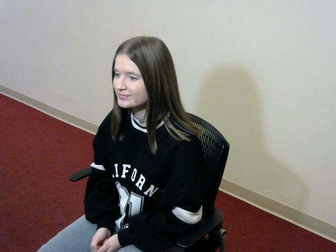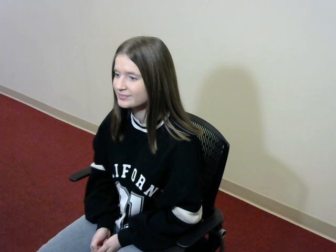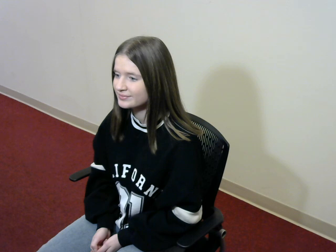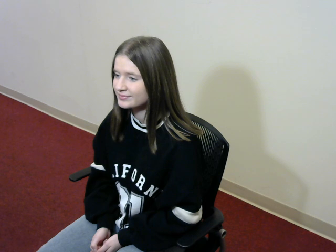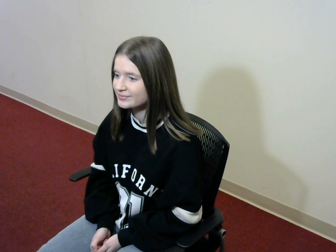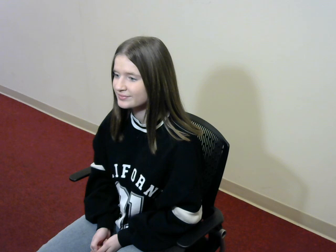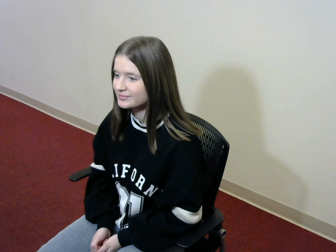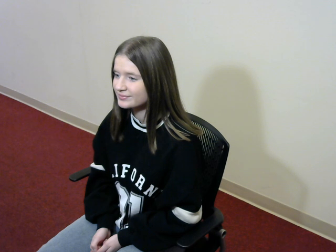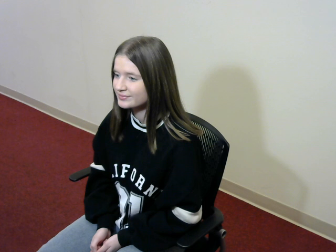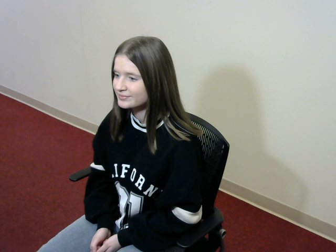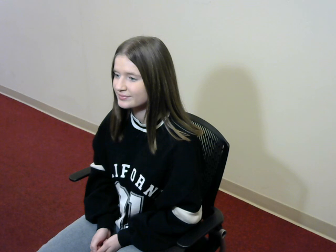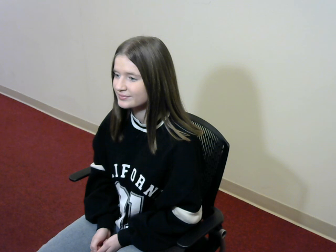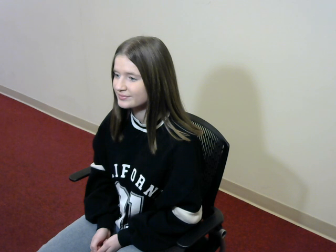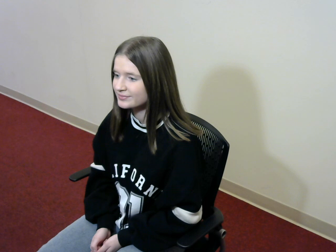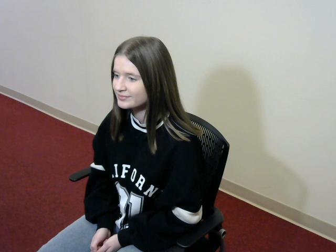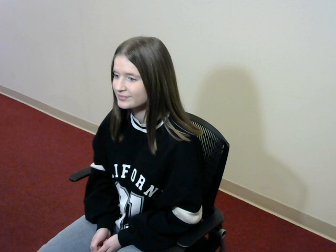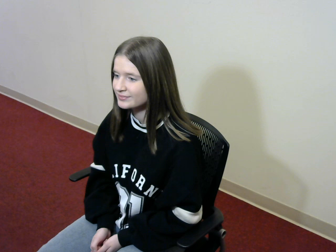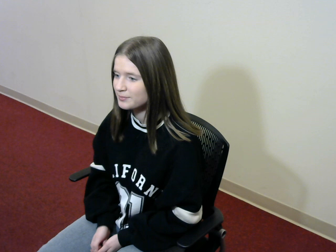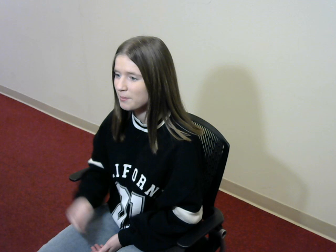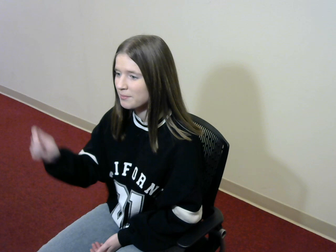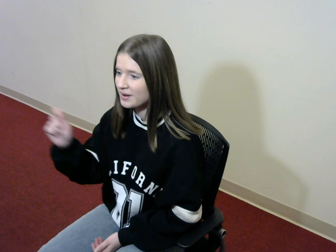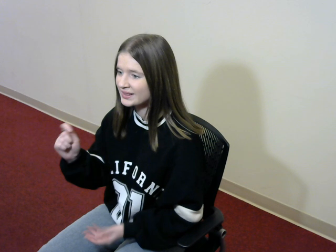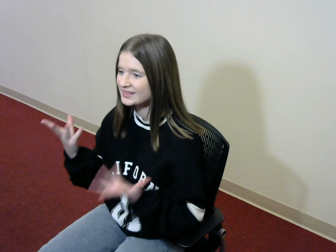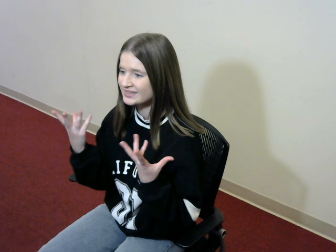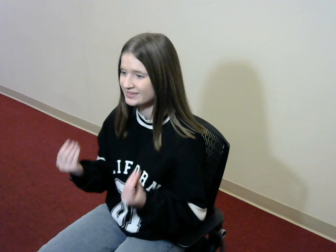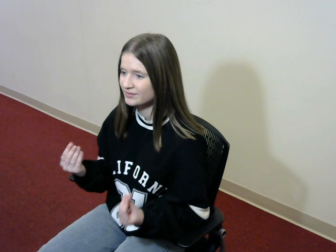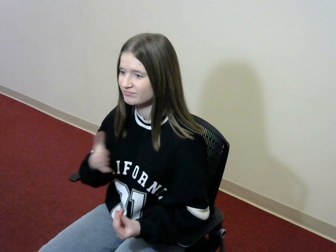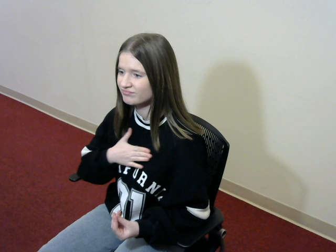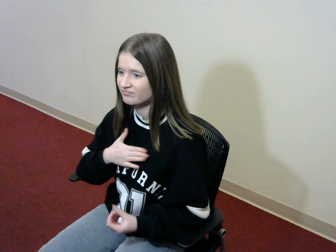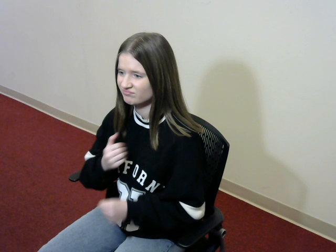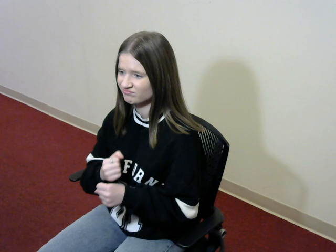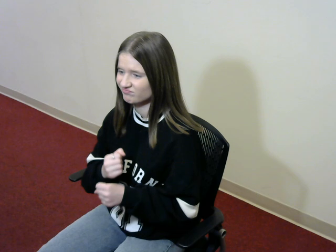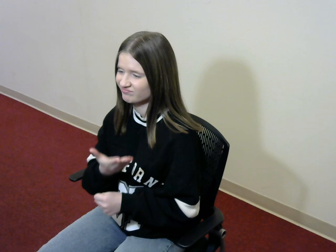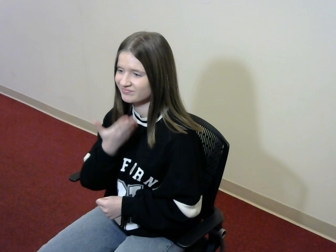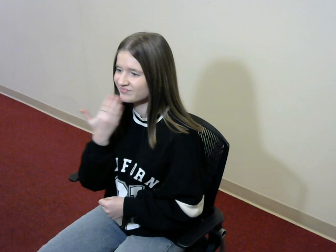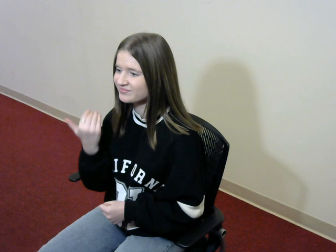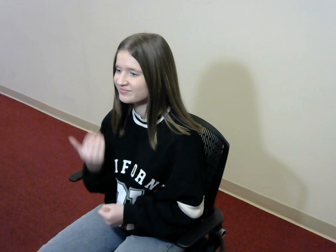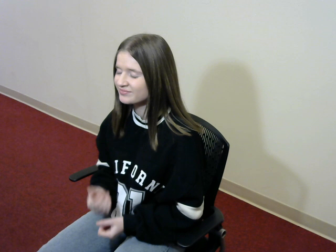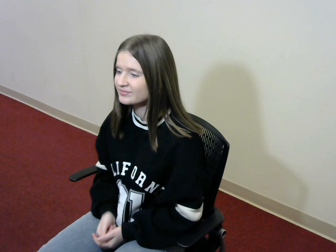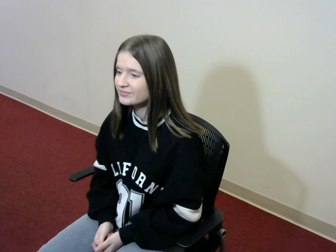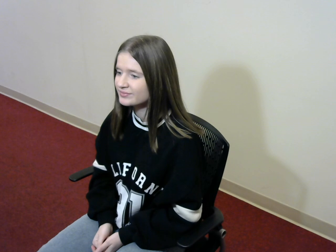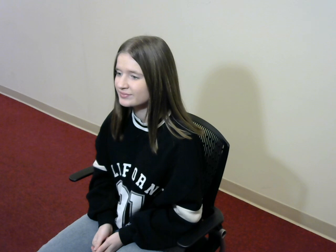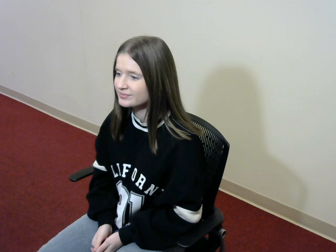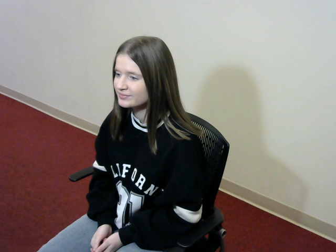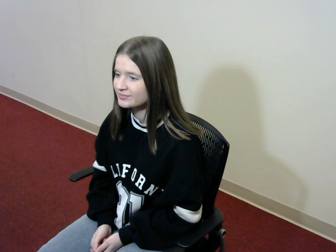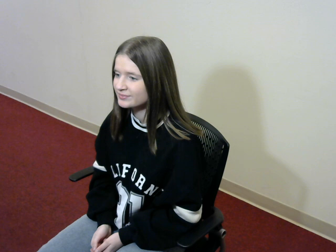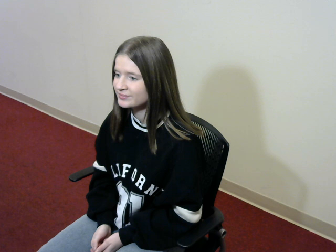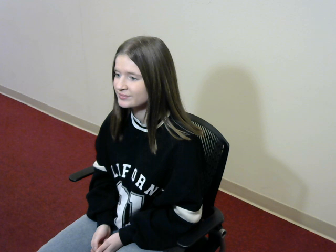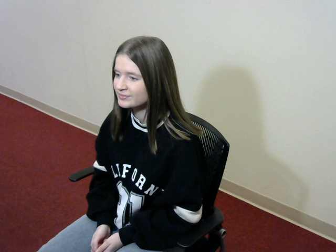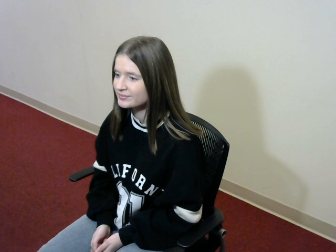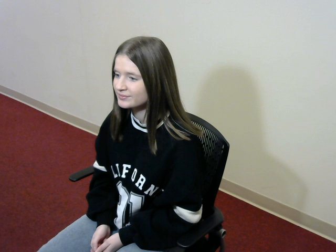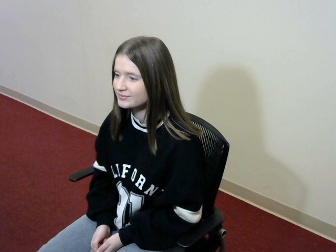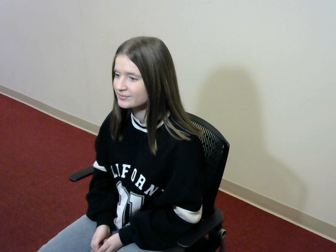Bazar günü mənim işim yoxdur